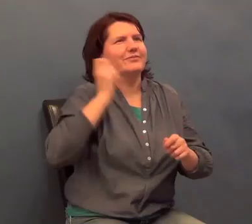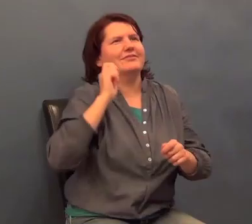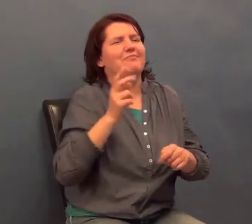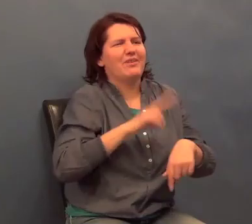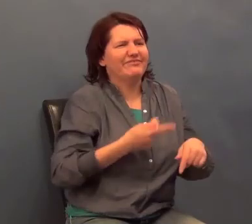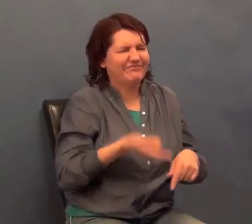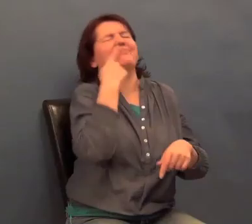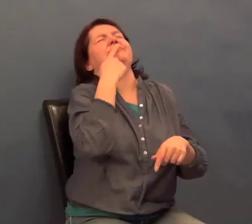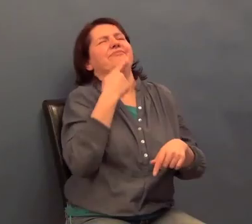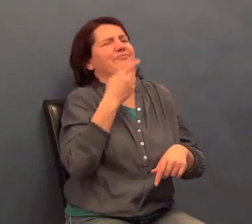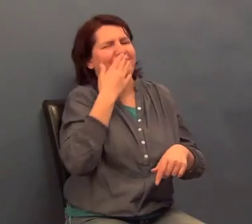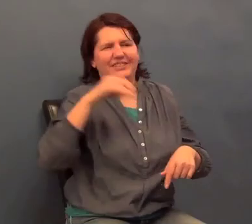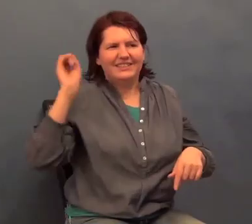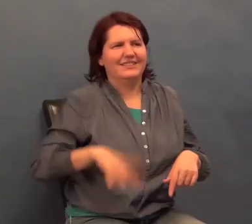Policjant zostaje ochlapany, wyciera twarz.